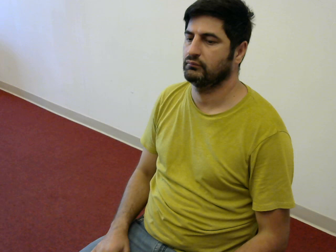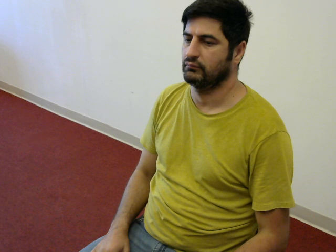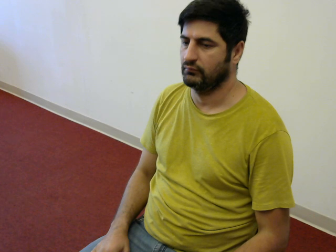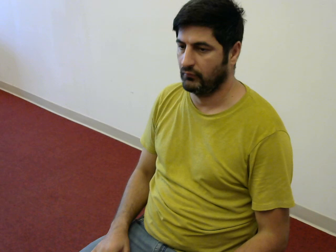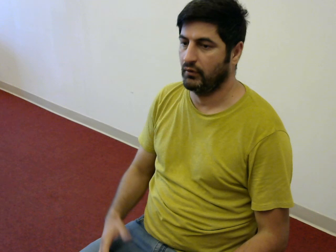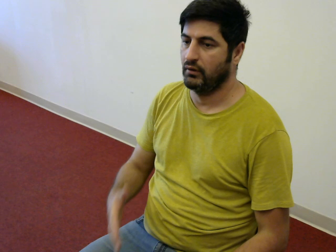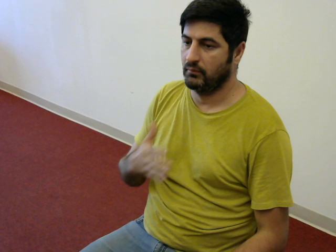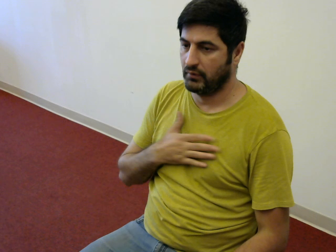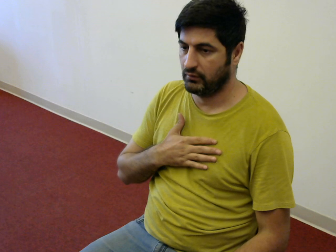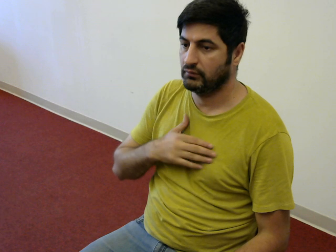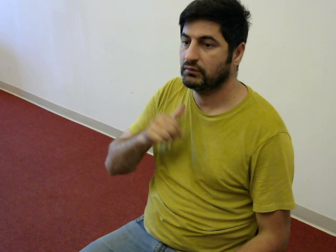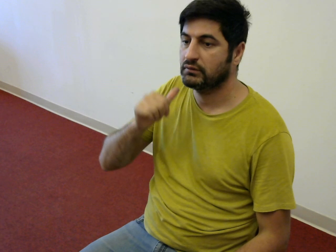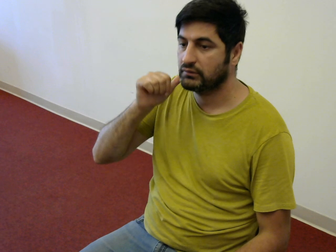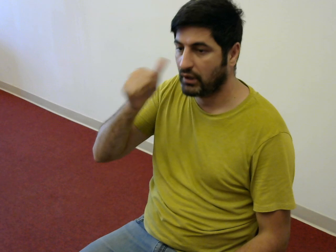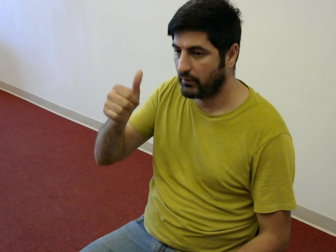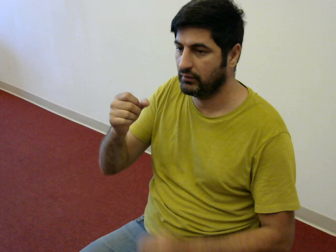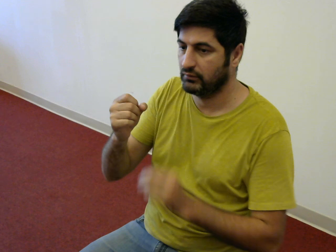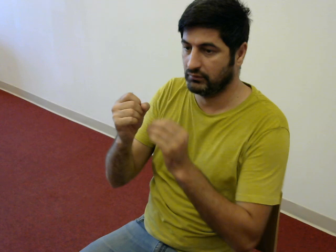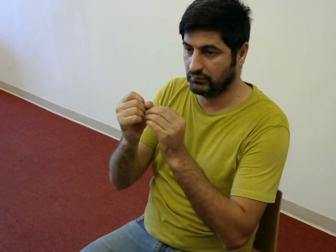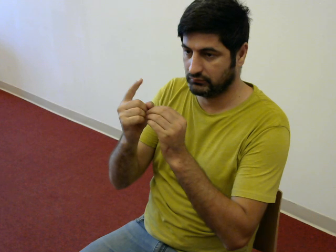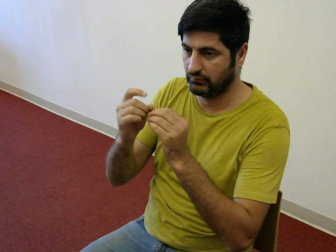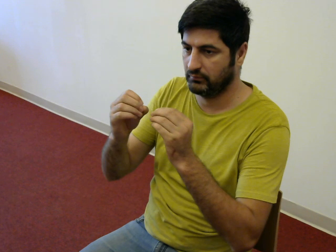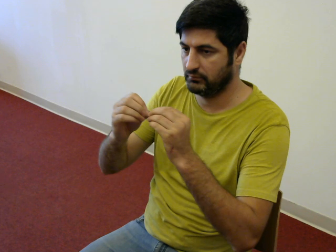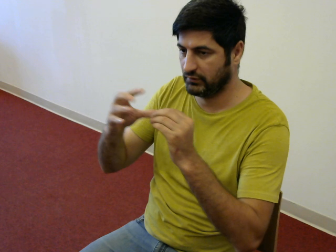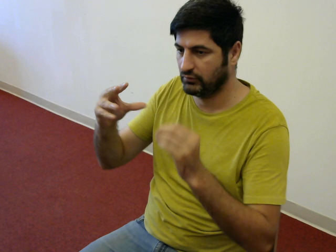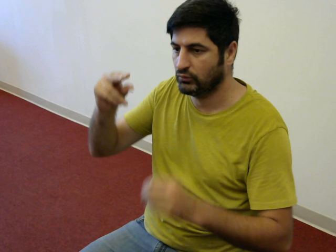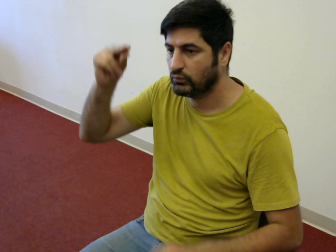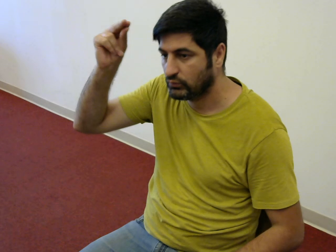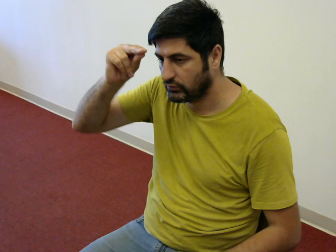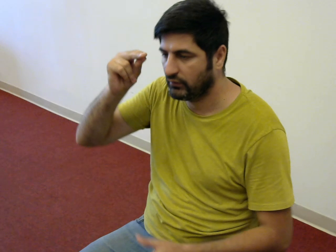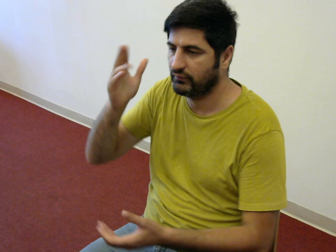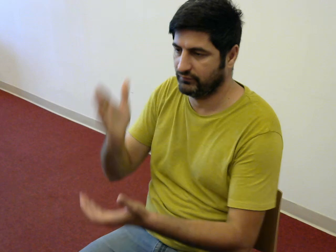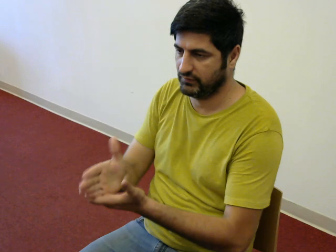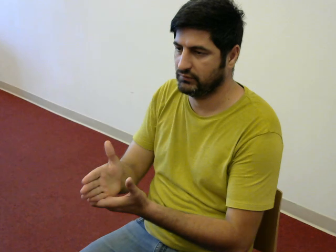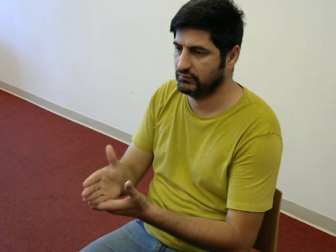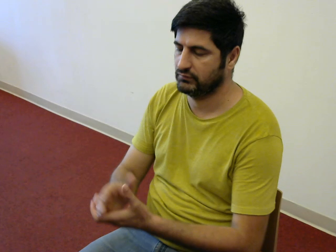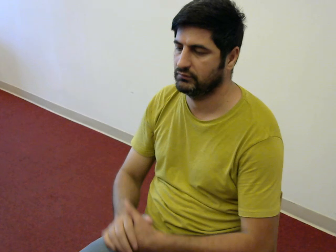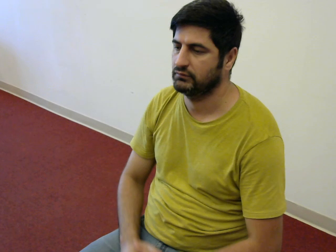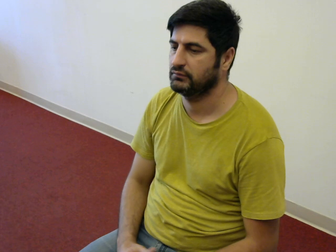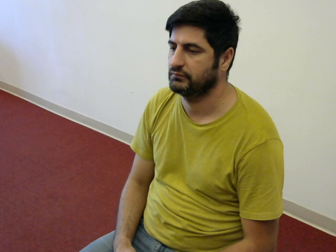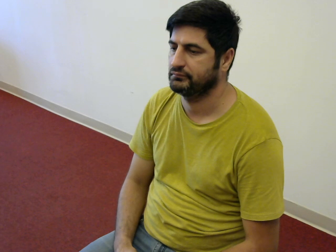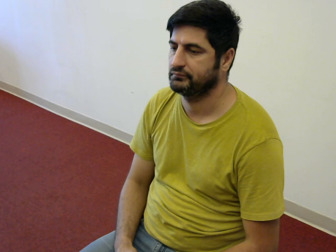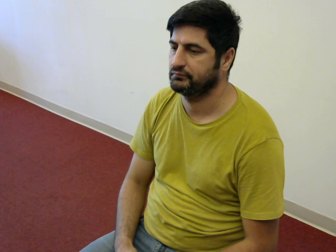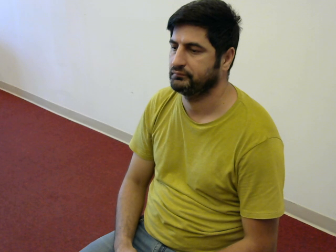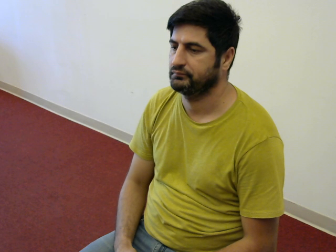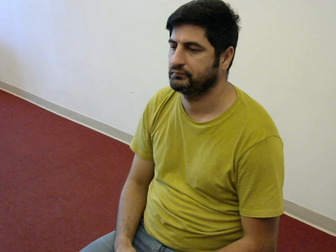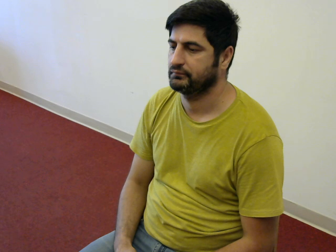Mənim sabah 11:15-də dərsim var